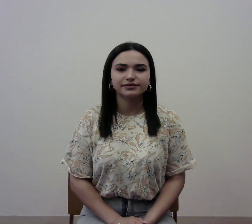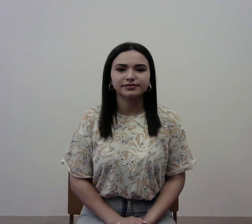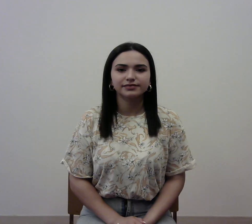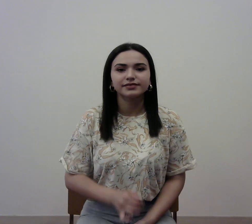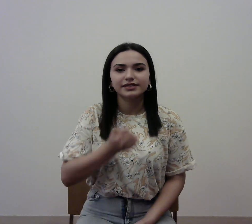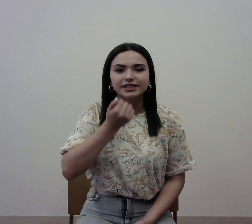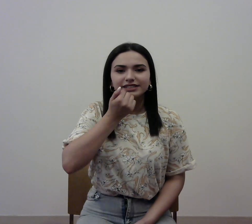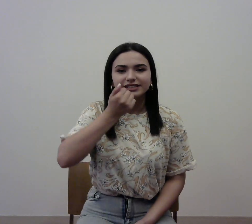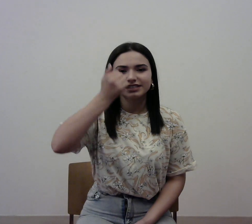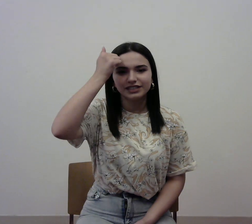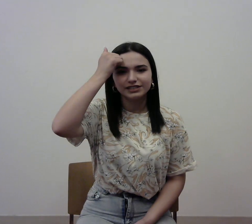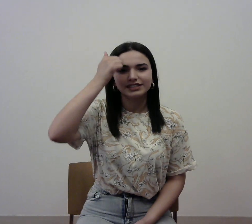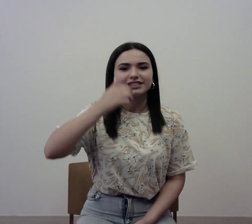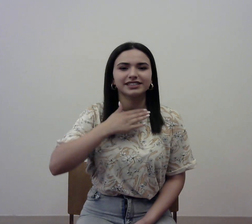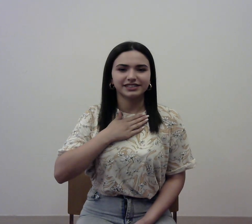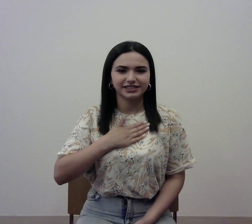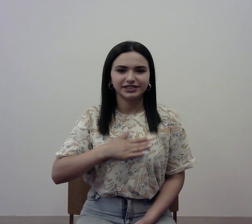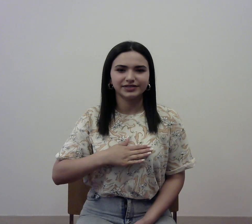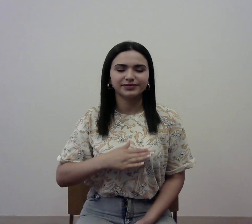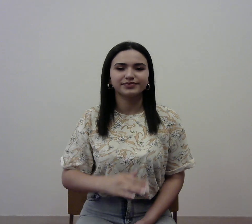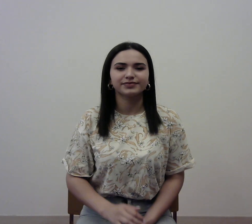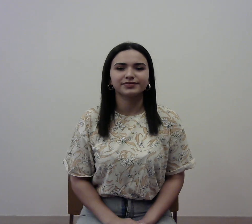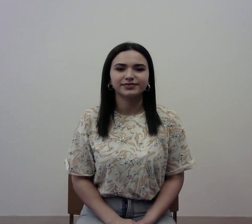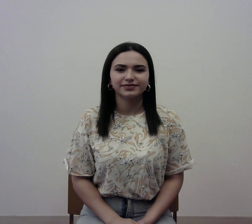Təşəkkür edirəm